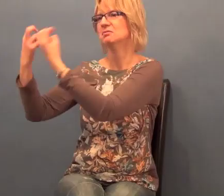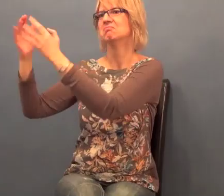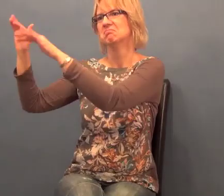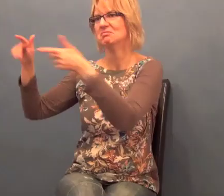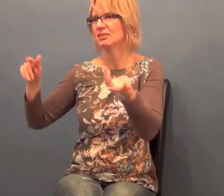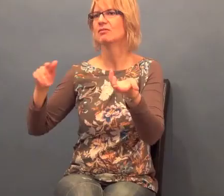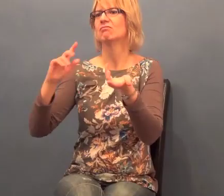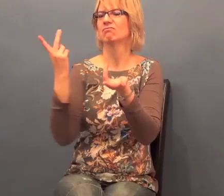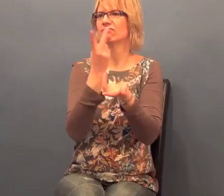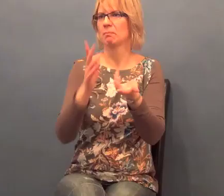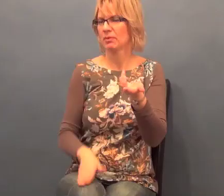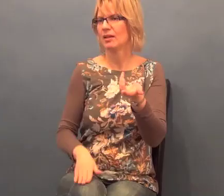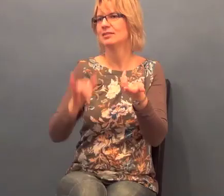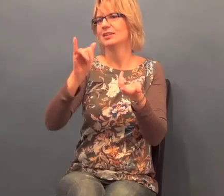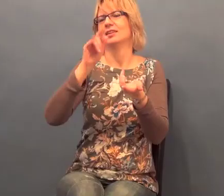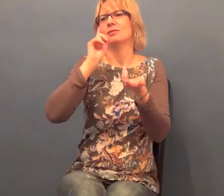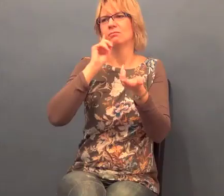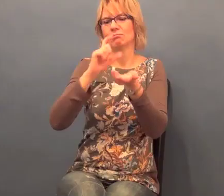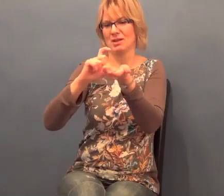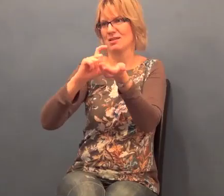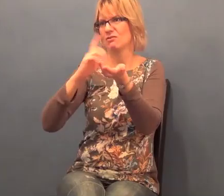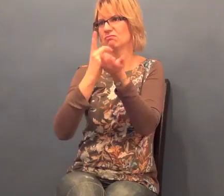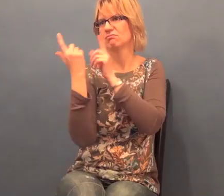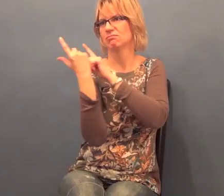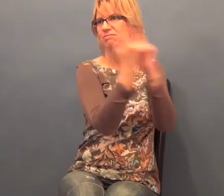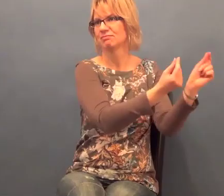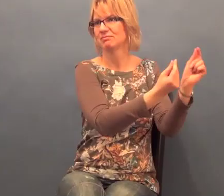Chłopiec z żabą i pies poszli sobie.